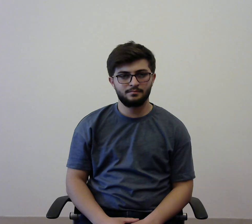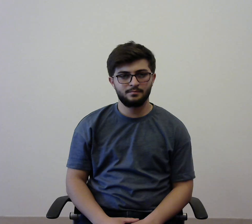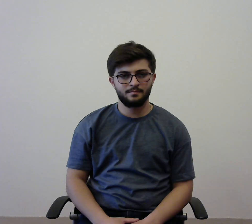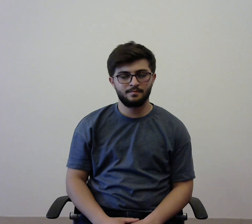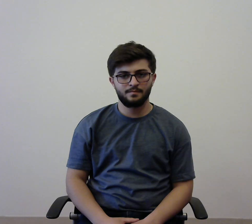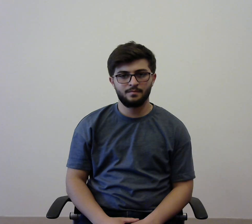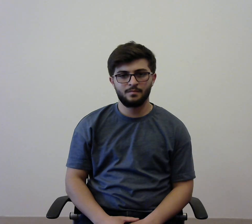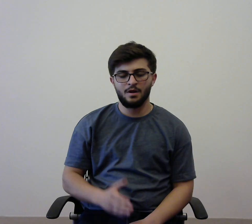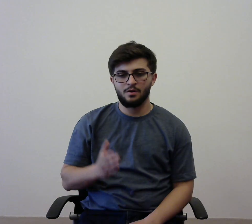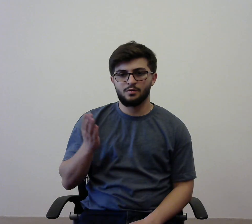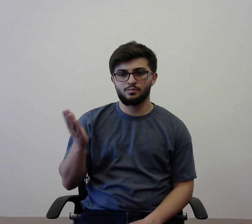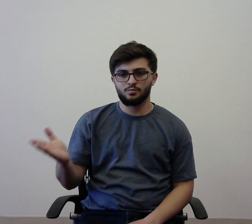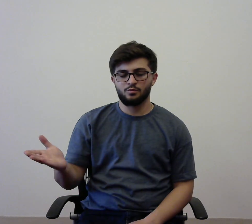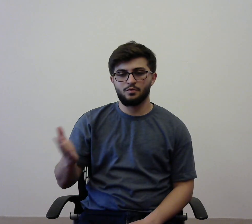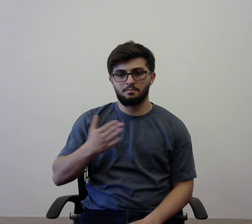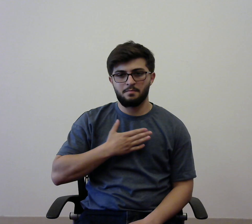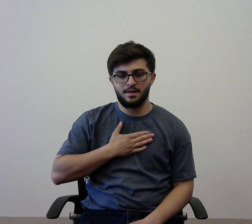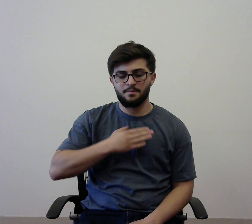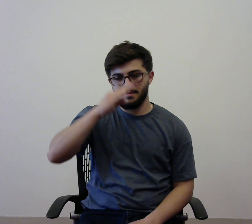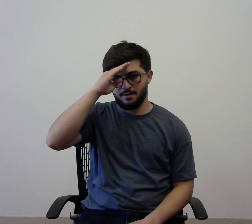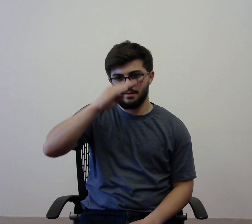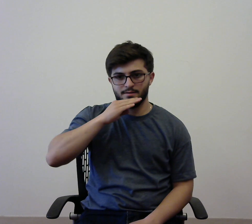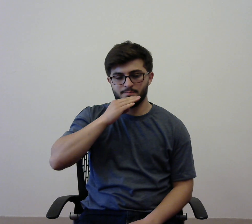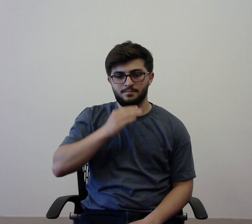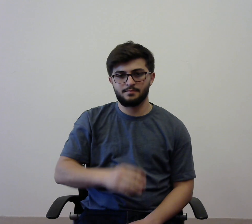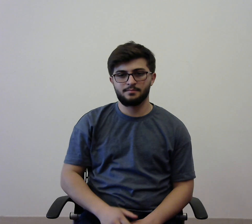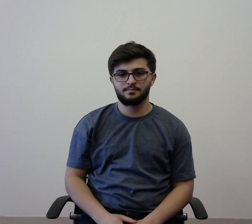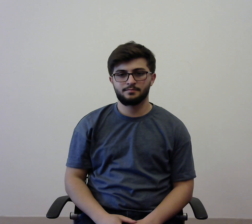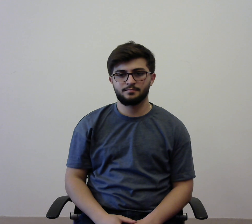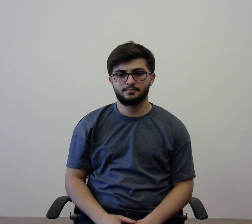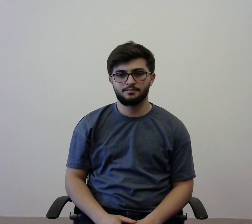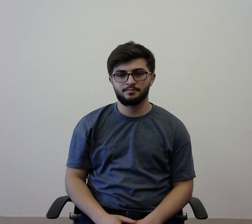Bu mənim atamdır